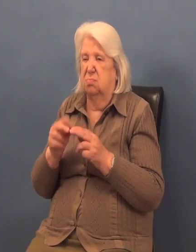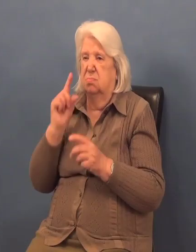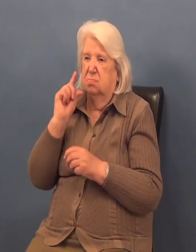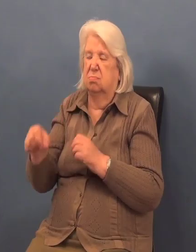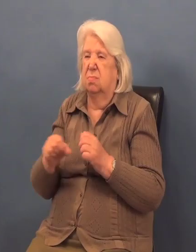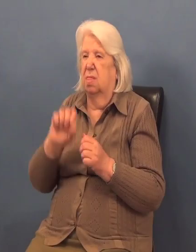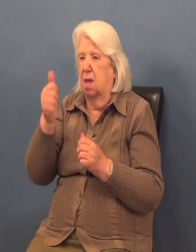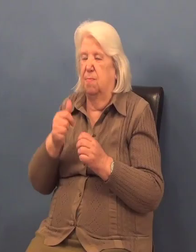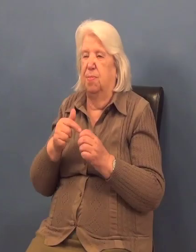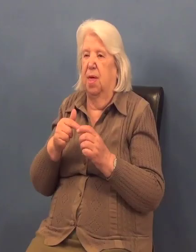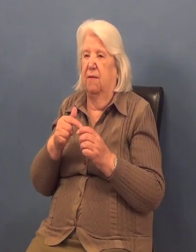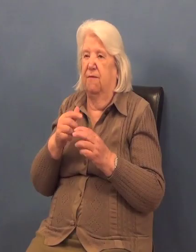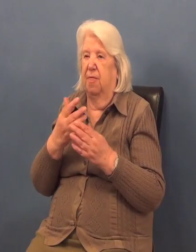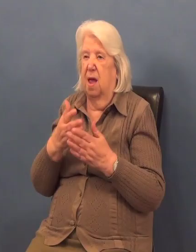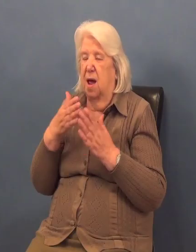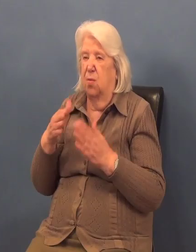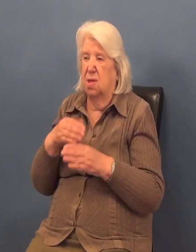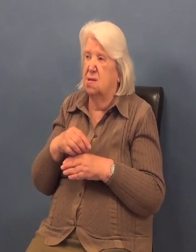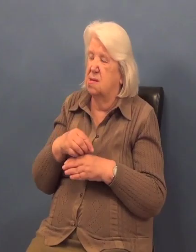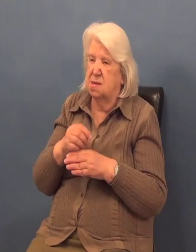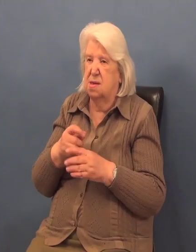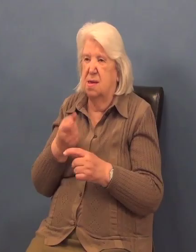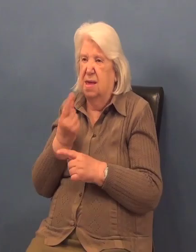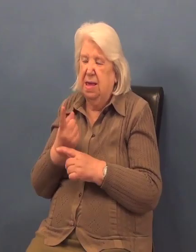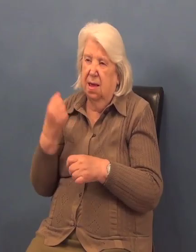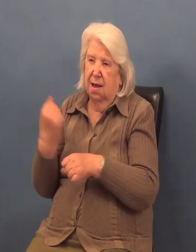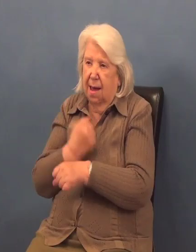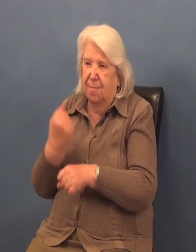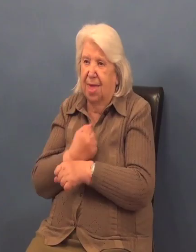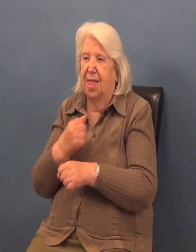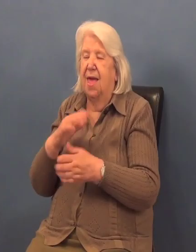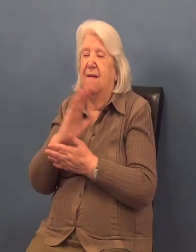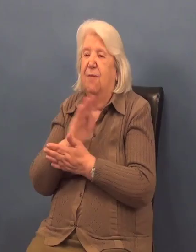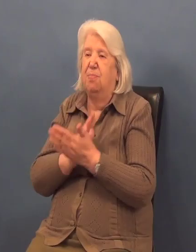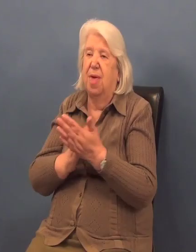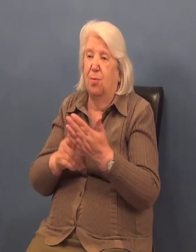Najpierw na ulicy, patrzy, rzuca kamieniem i zbił szybę.